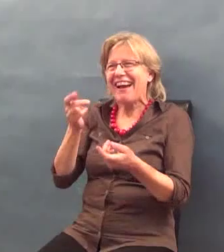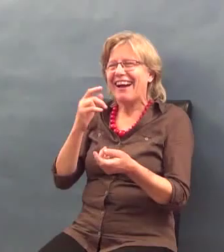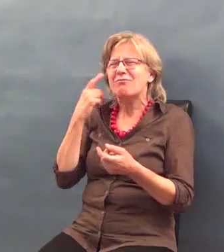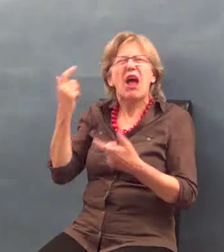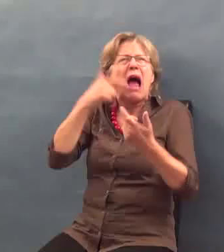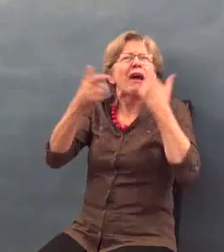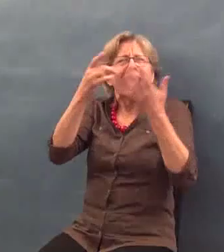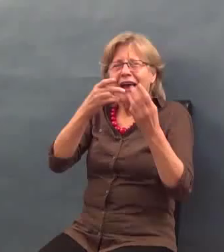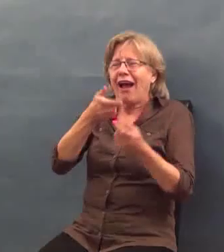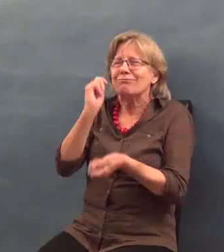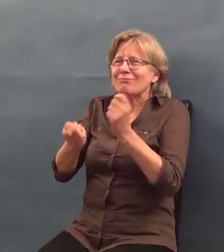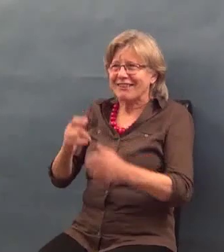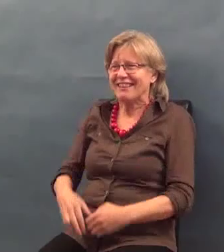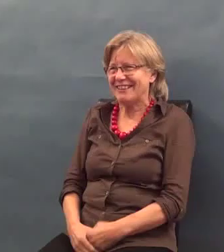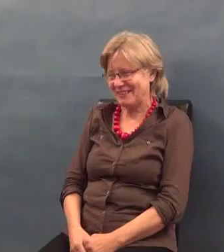Słychać było hałas, a okazało się, że to cymbałki.